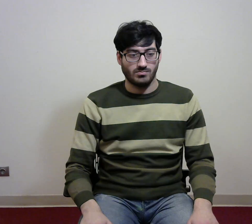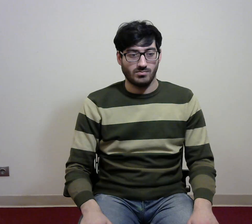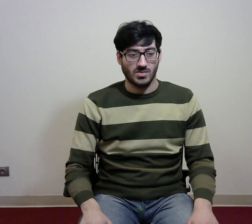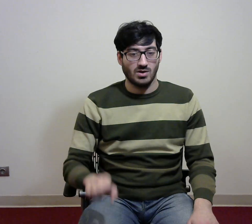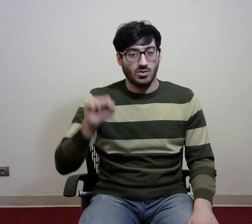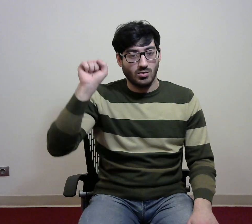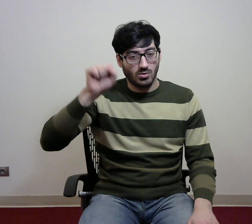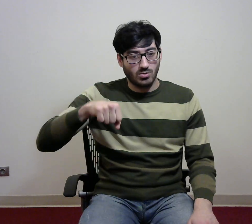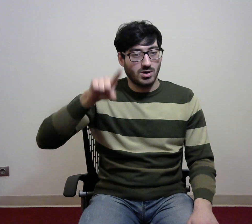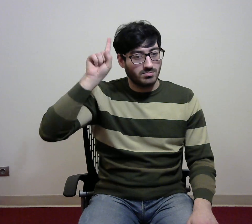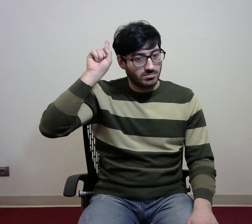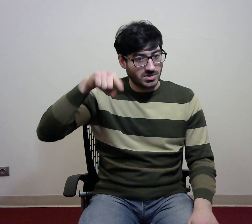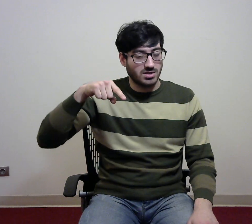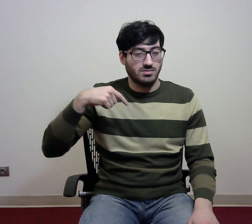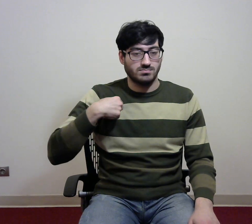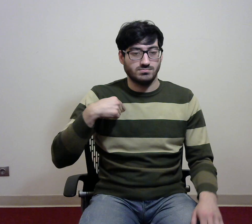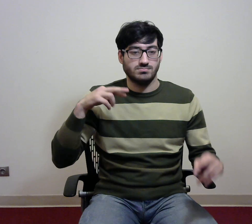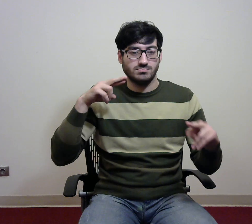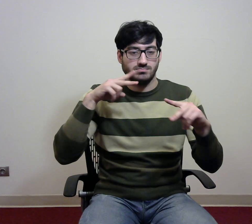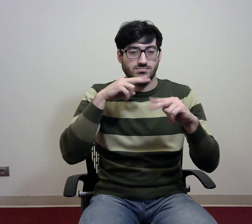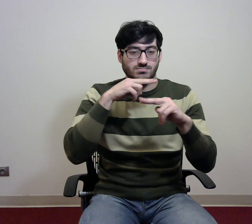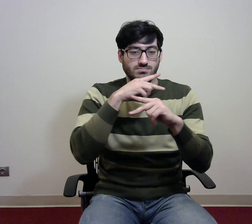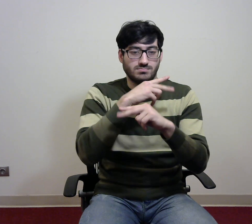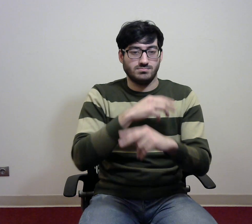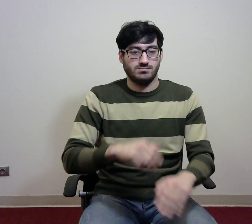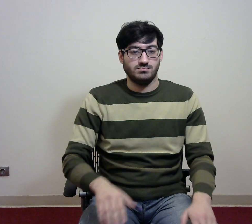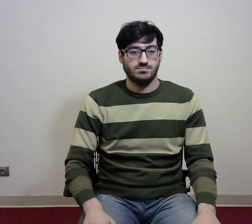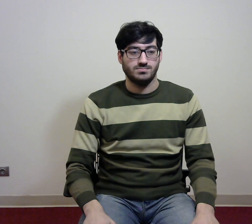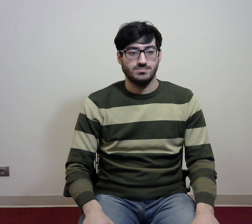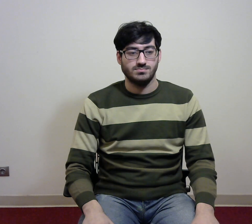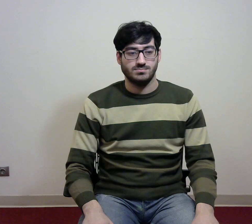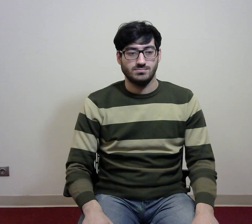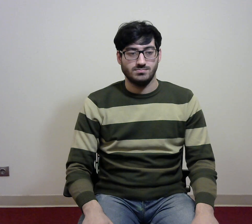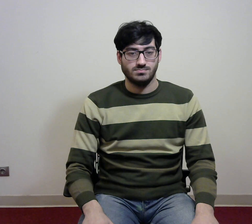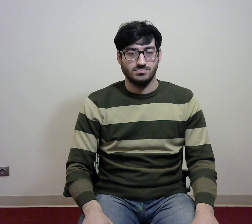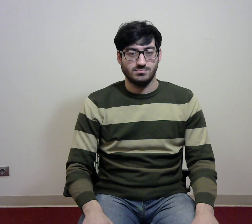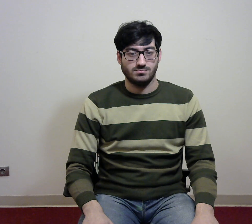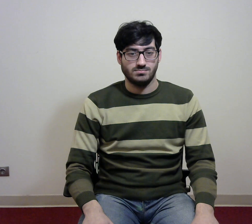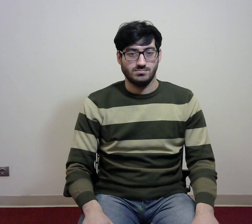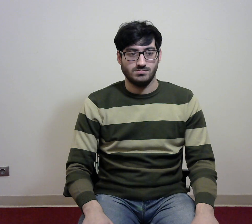Ola bilər mən zəhərlənmişəm